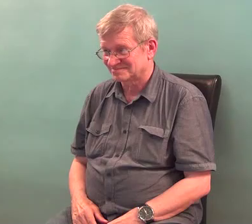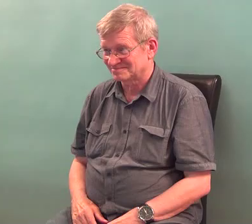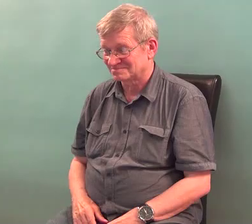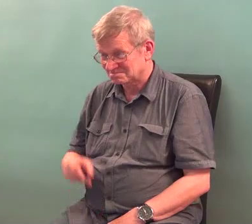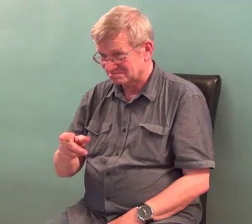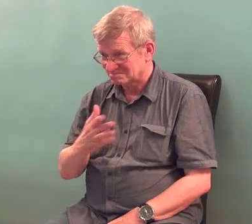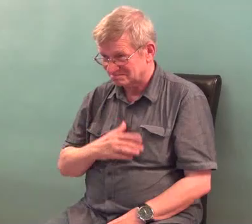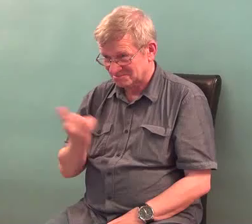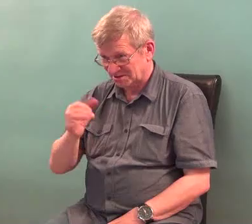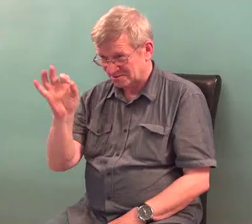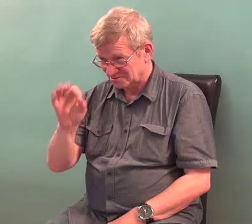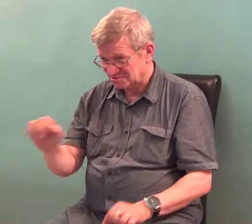Ty lubisz zawsze w środy sprzątać?